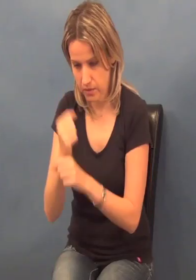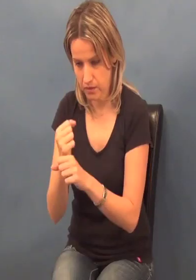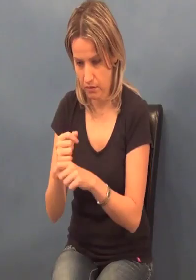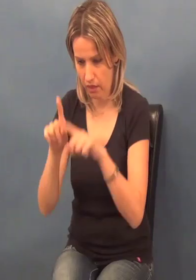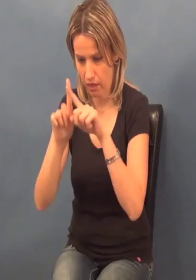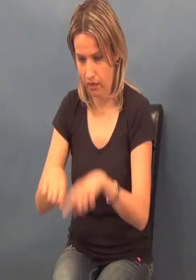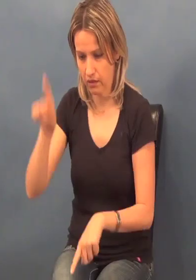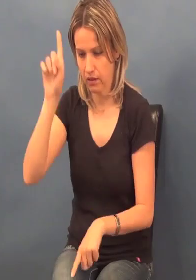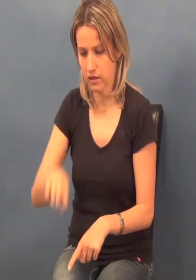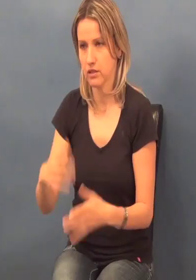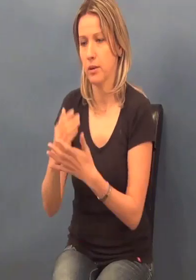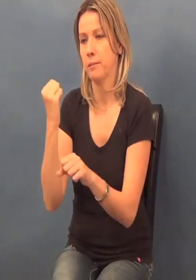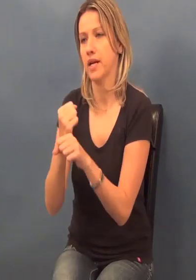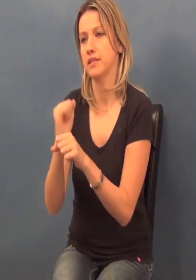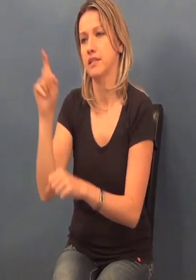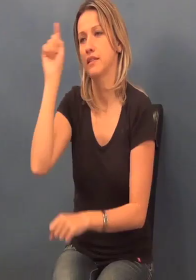Praca... Cały czas to samo, tylko praca.